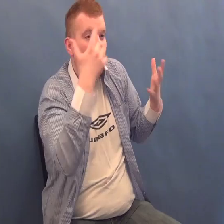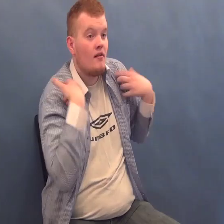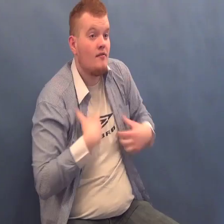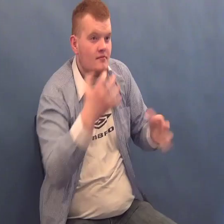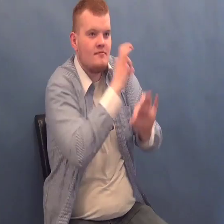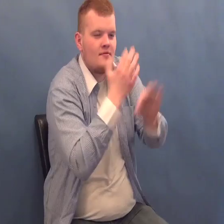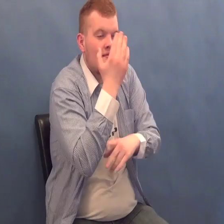A ten z plecakiem mówi, że chętnie naprawi okno.